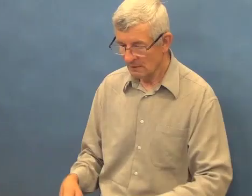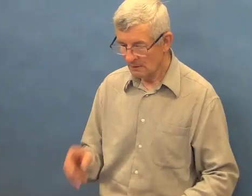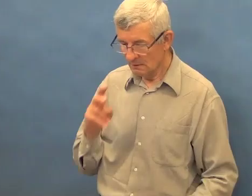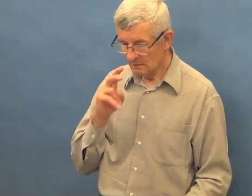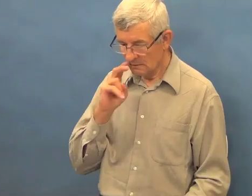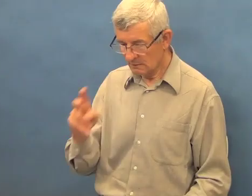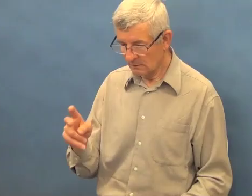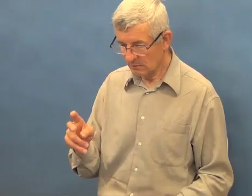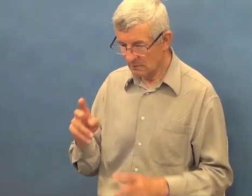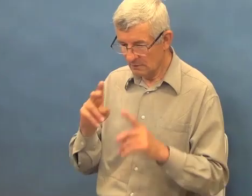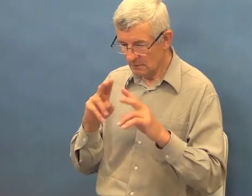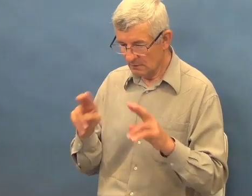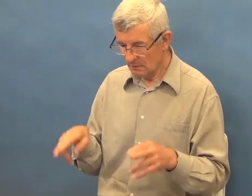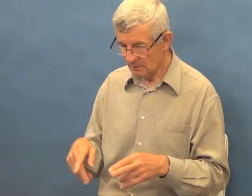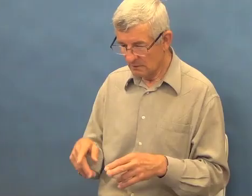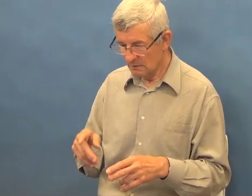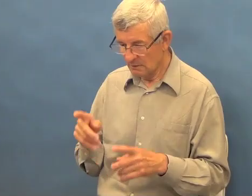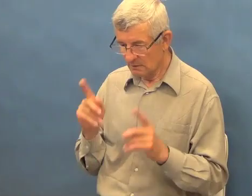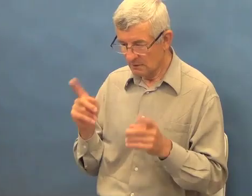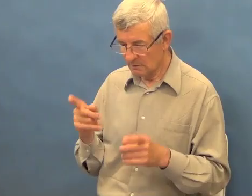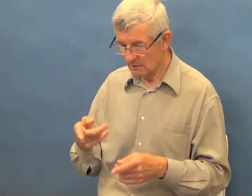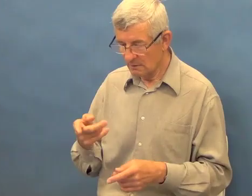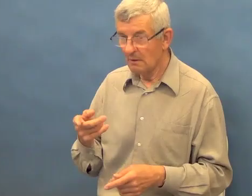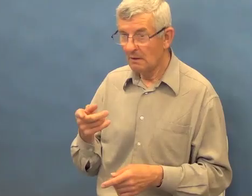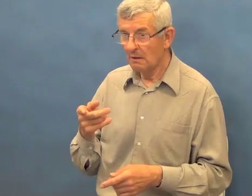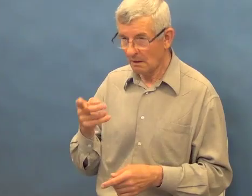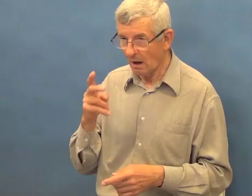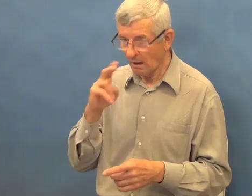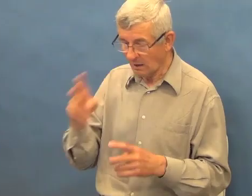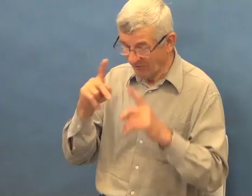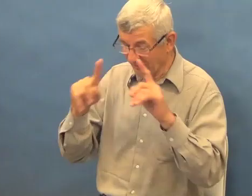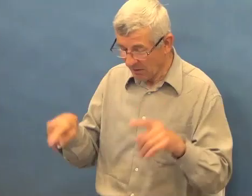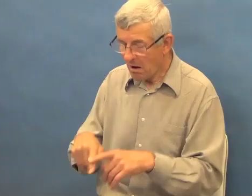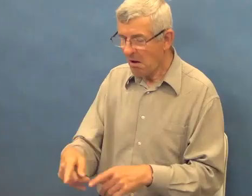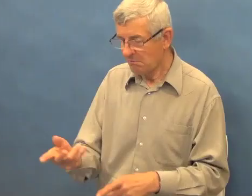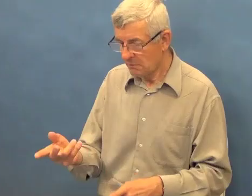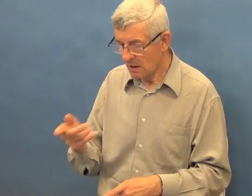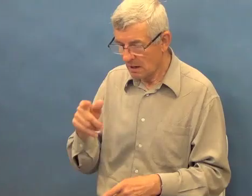Tramwaj w trójkątnym znaku, tak tramwaj w trójkątnym znaku.